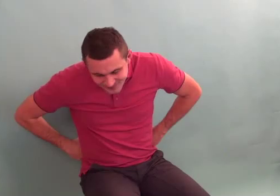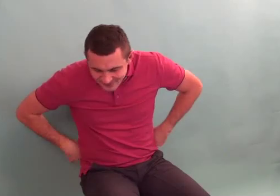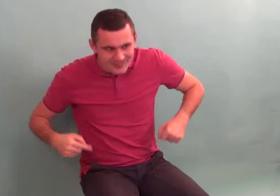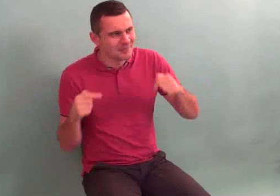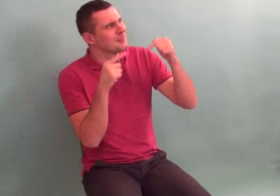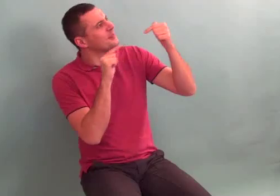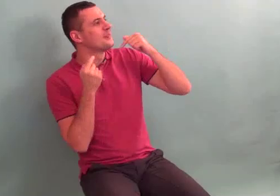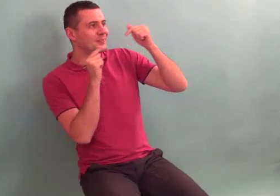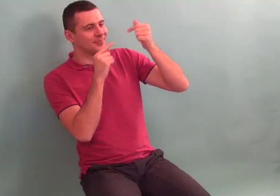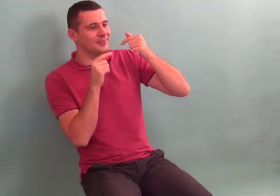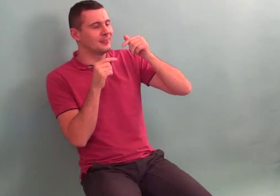Rozmawiają.